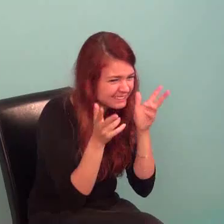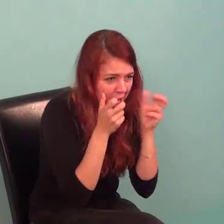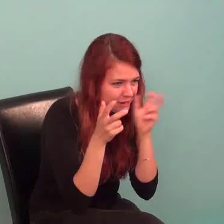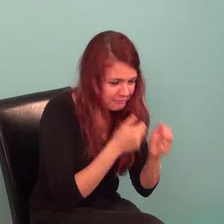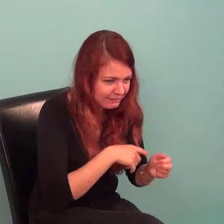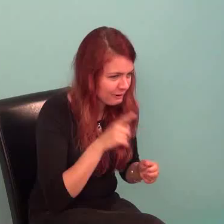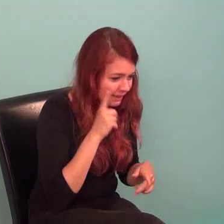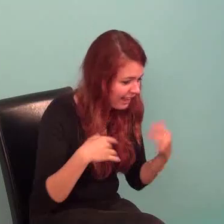Chłopiec szuka w innych miejscach.